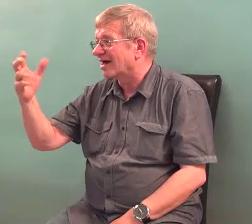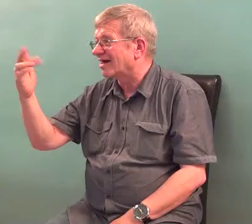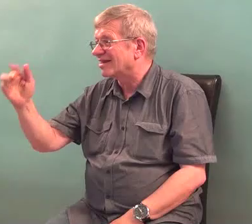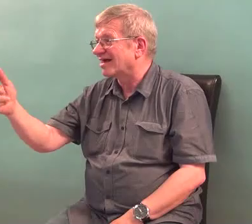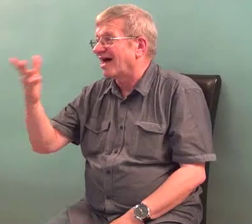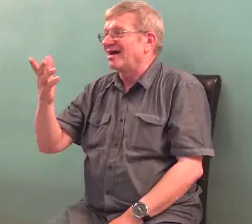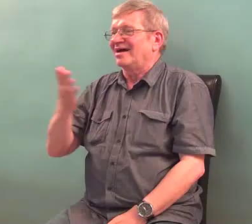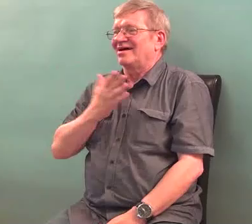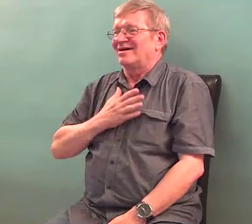Będzie mi przyjemnie.